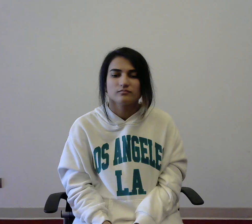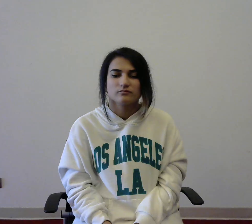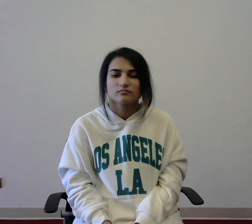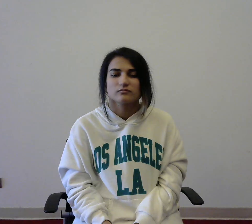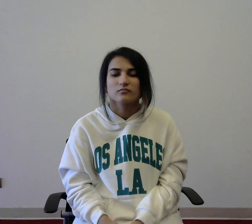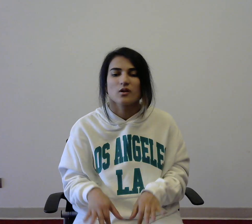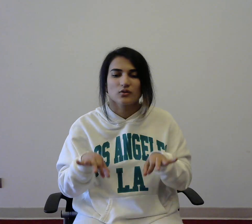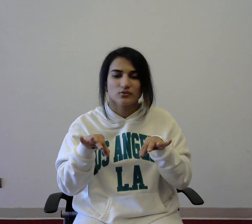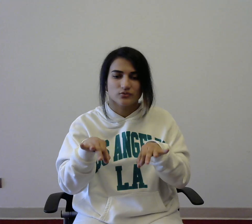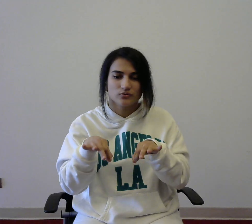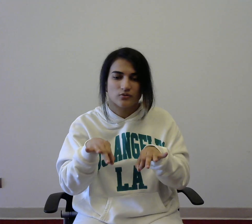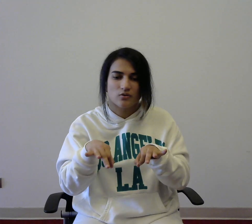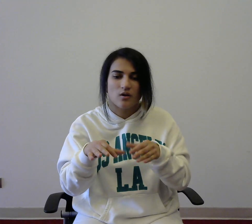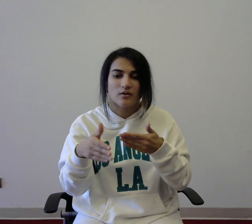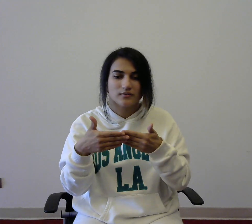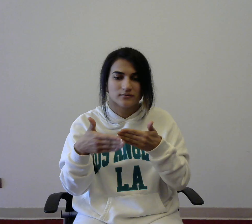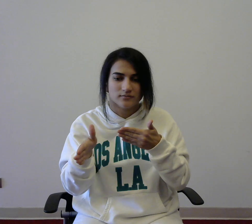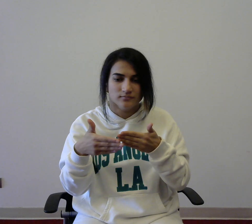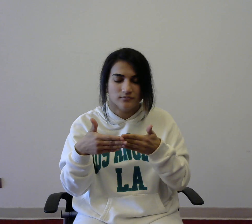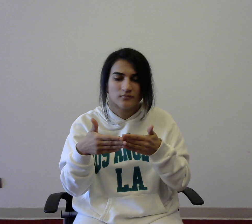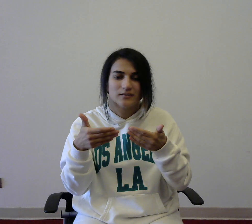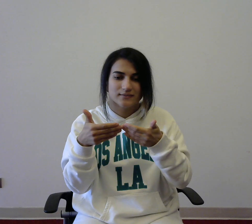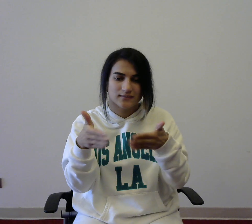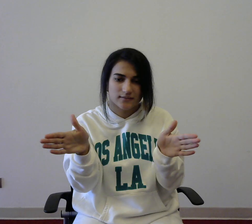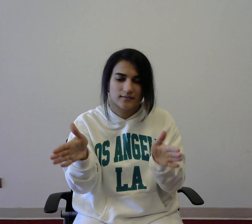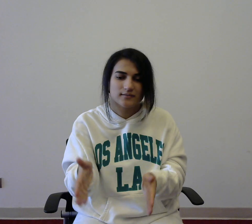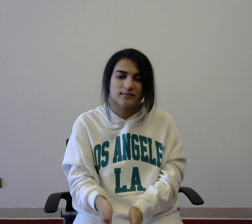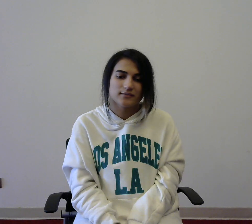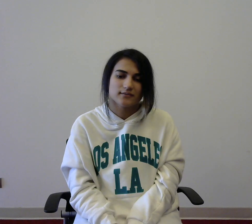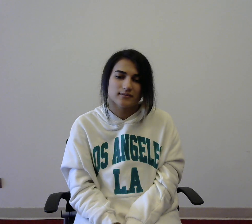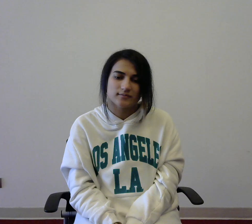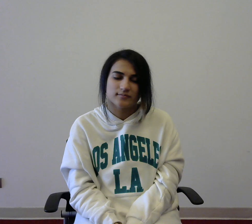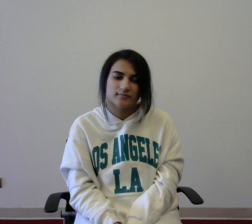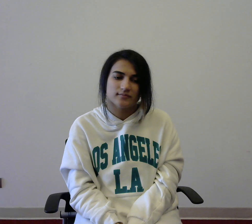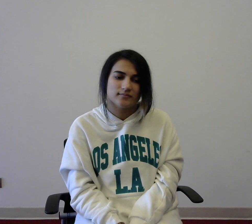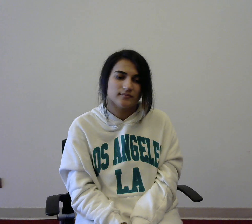Maşının qapısı açıqdır